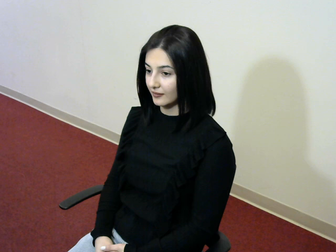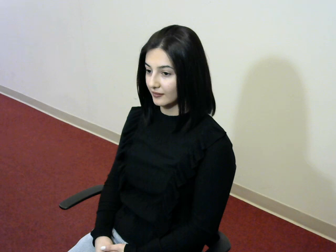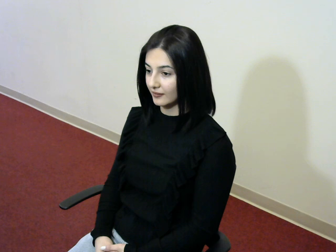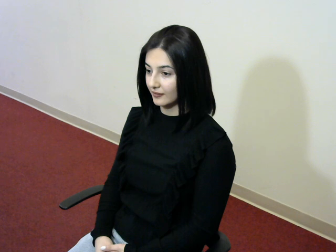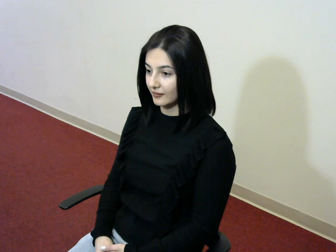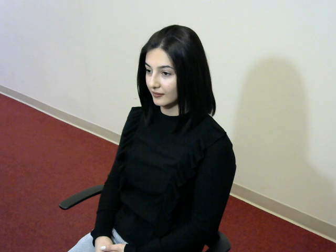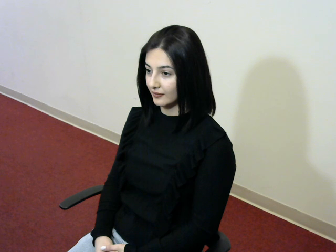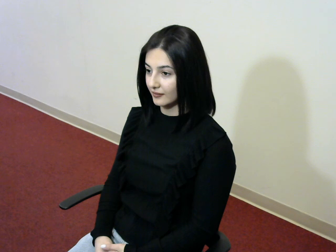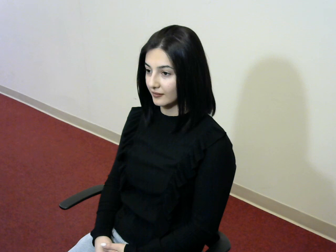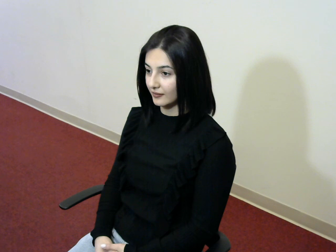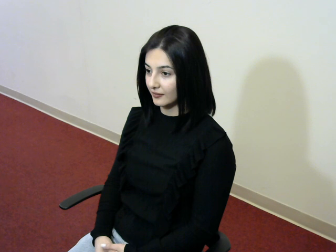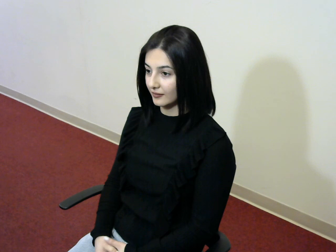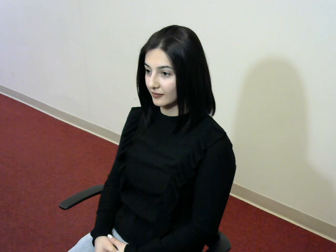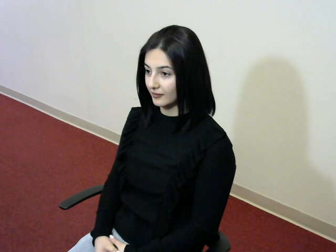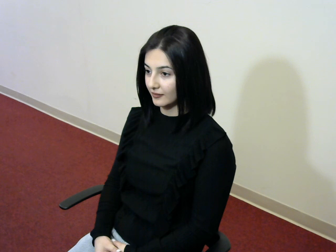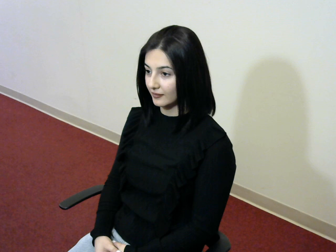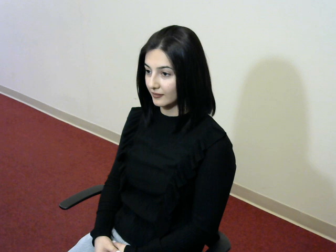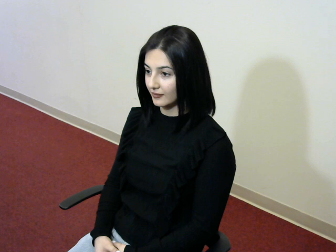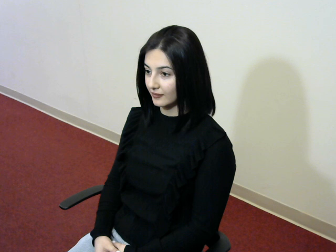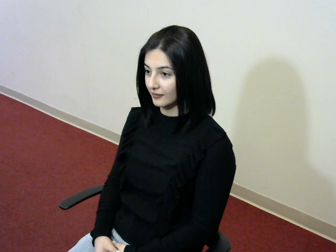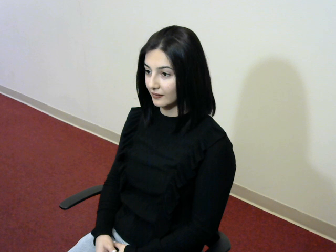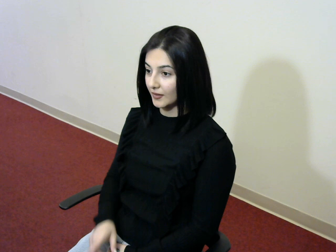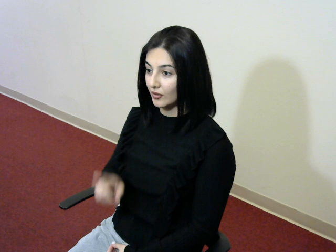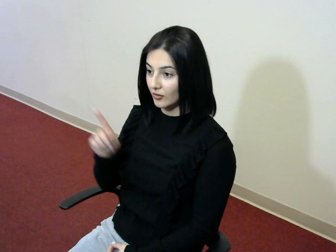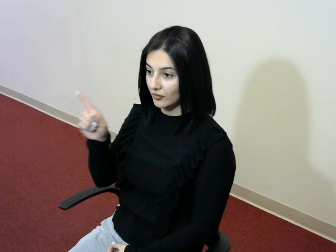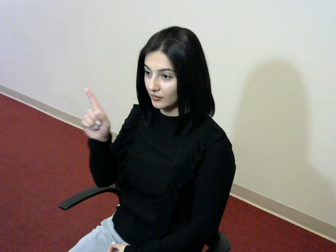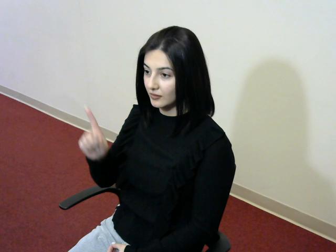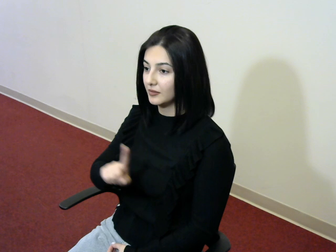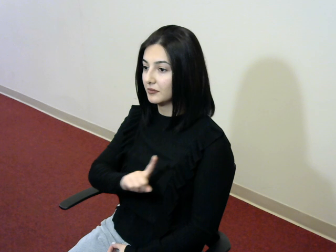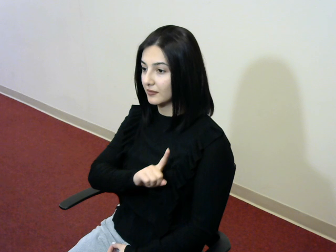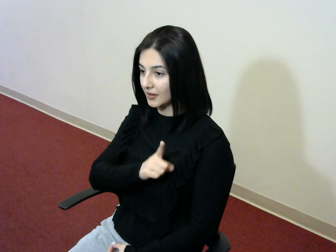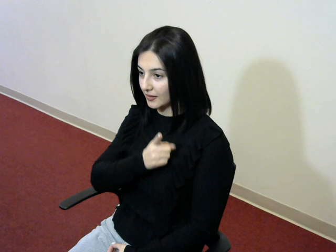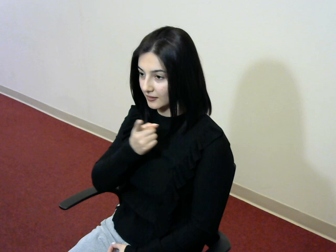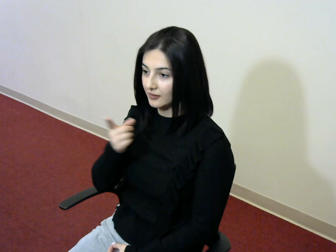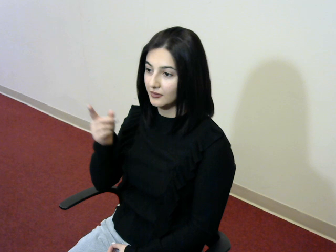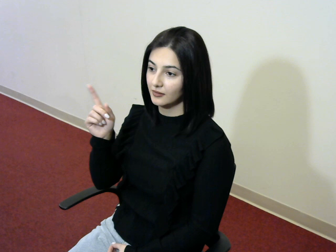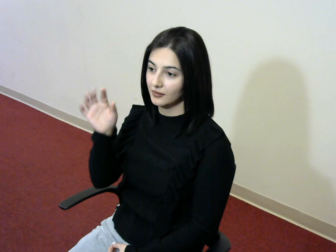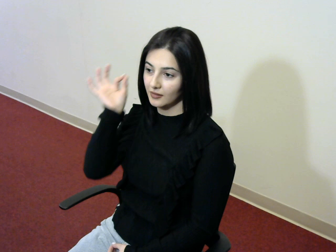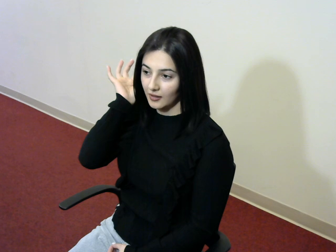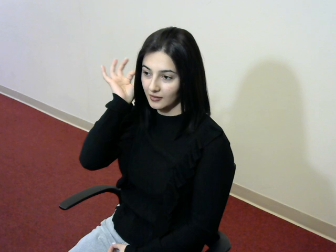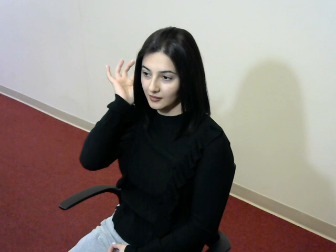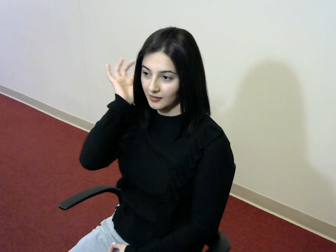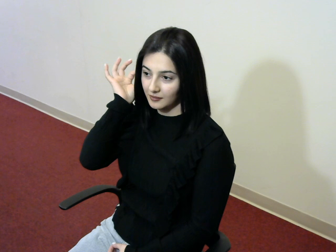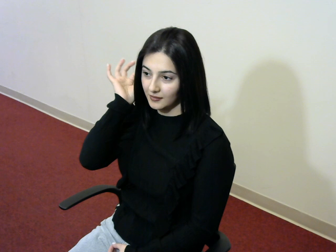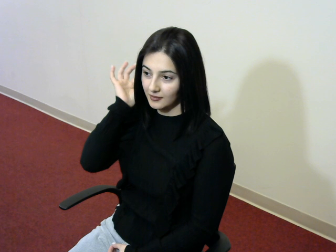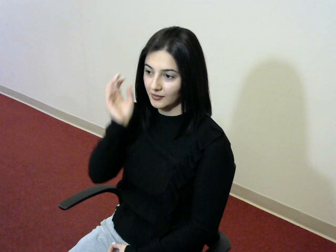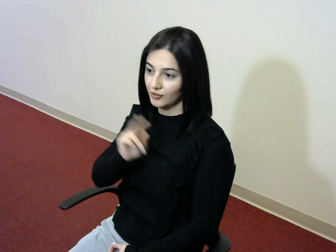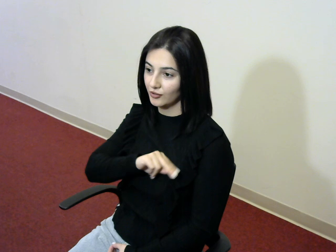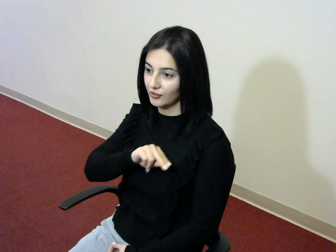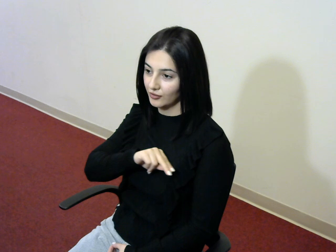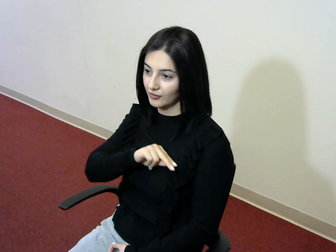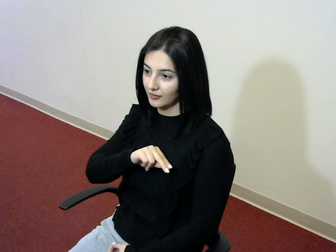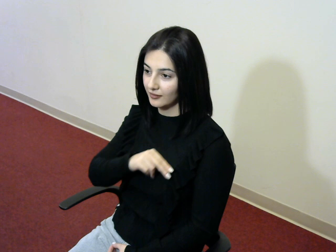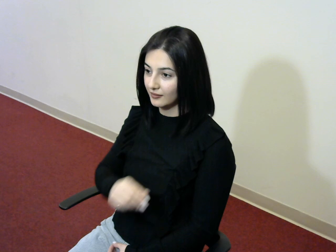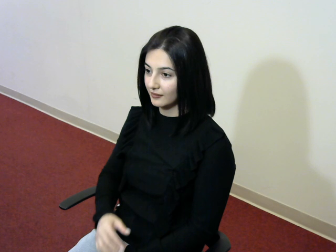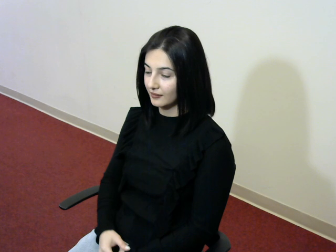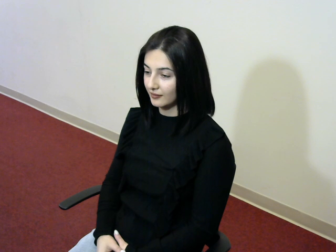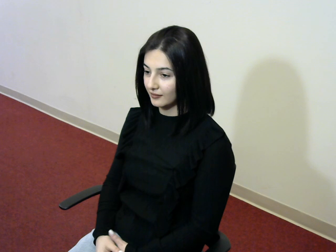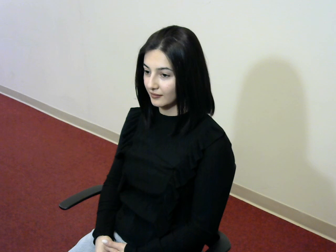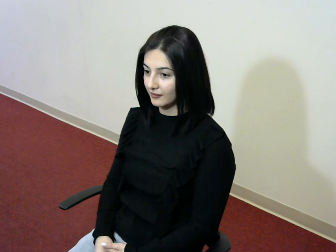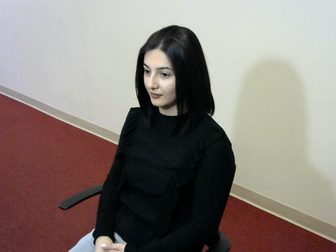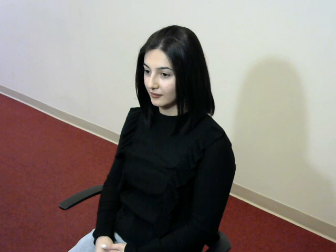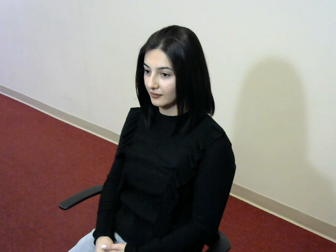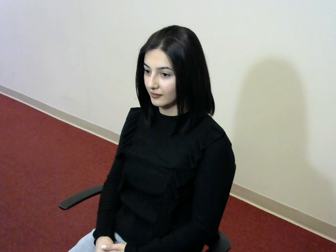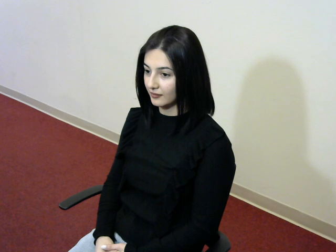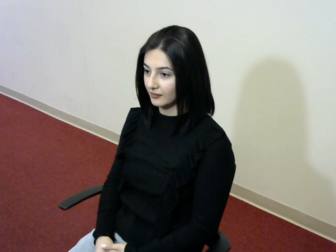Orda professional həkimlər çalışır